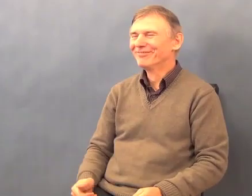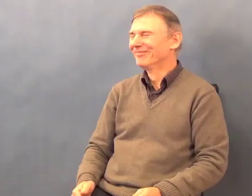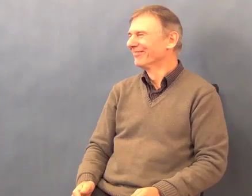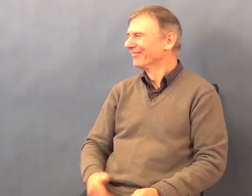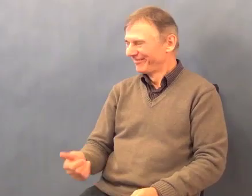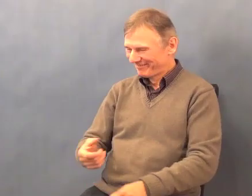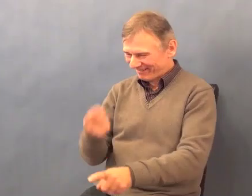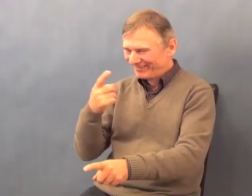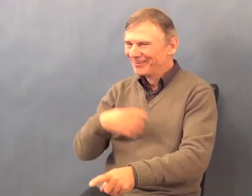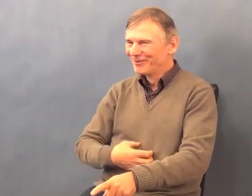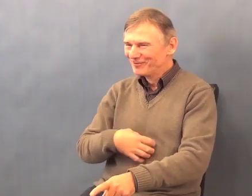Fajny jest ten humor.